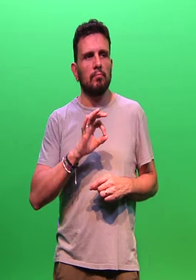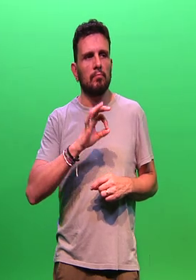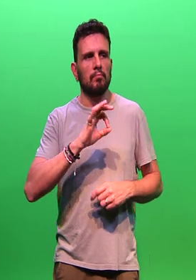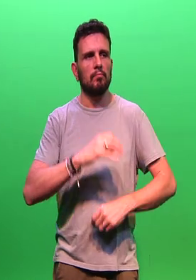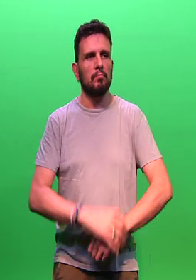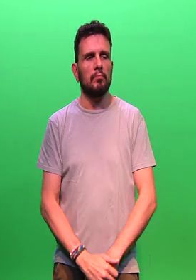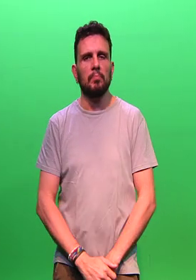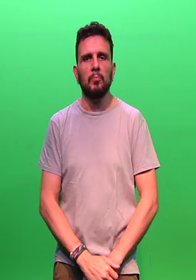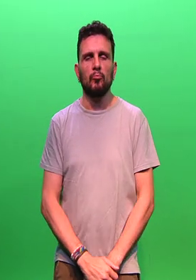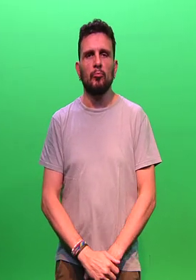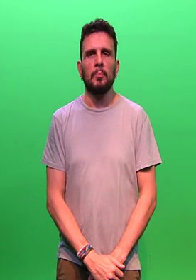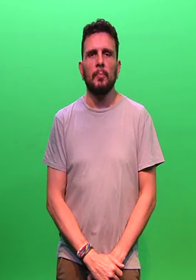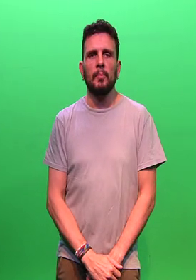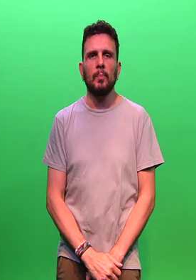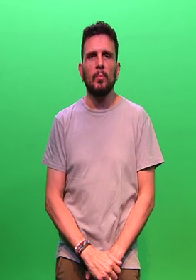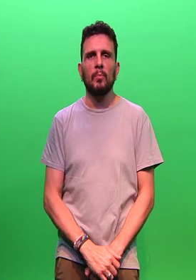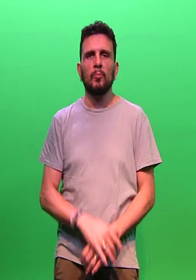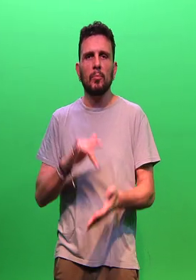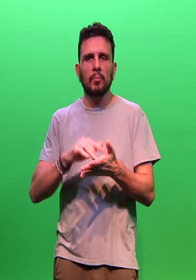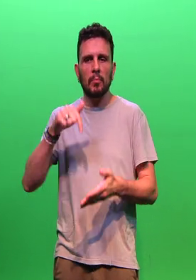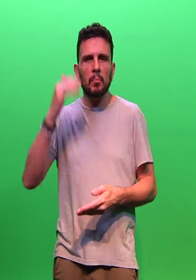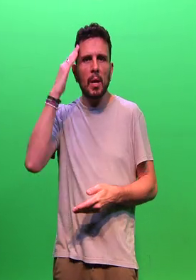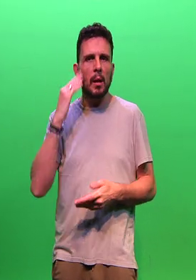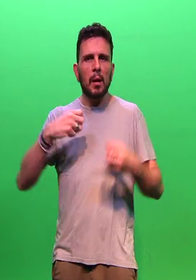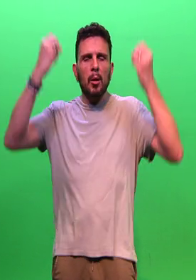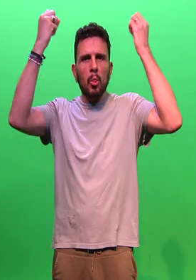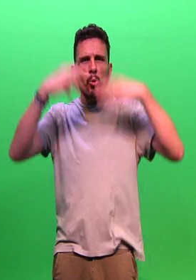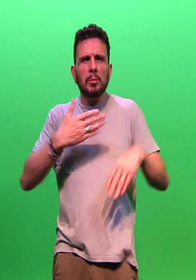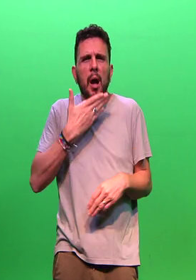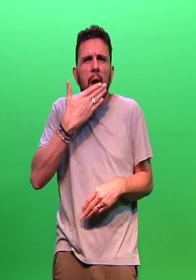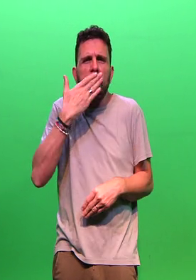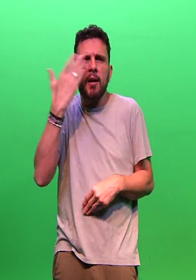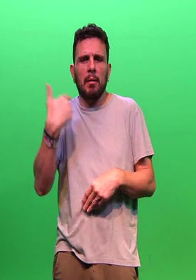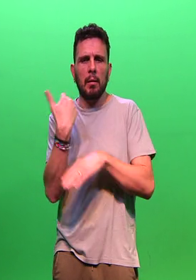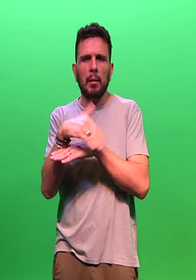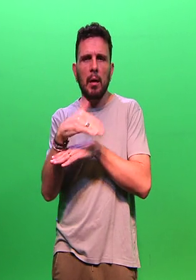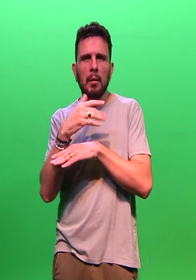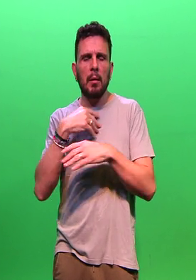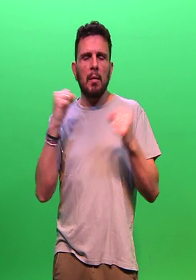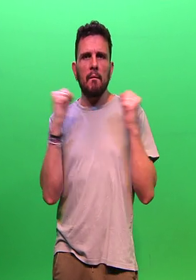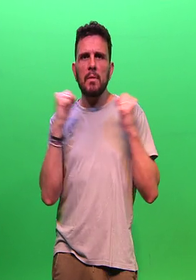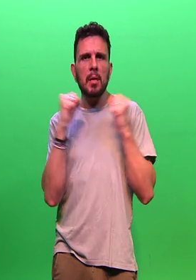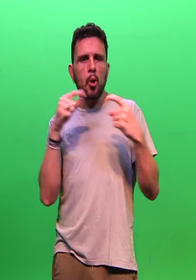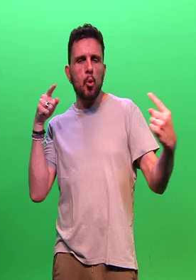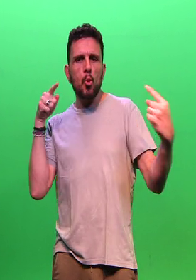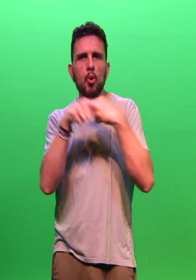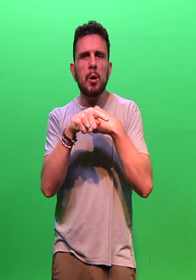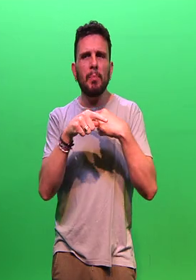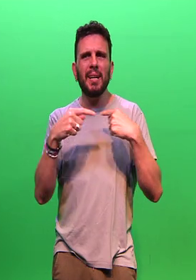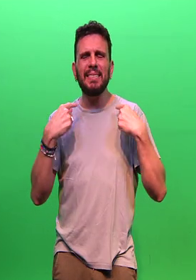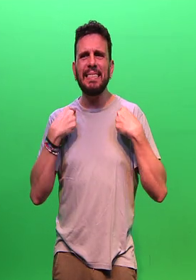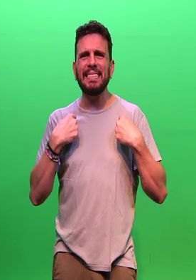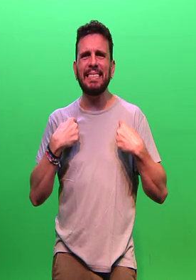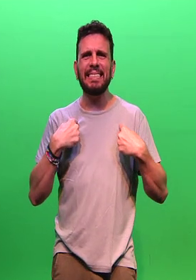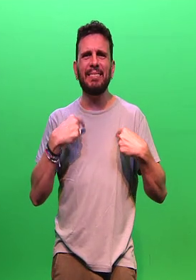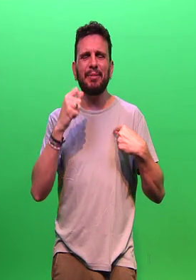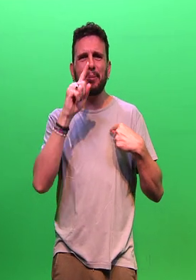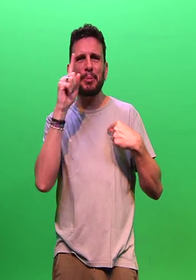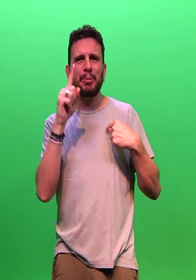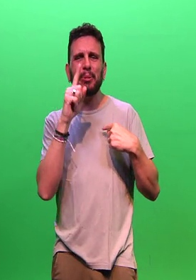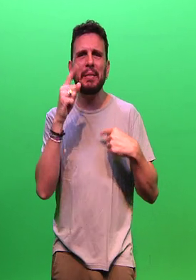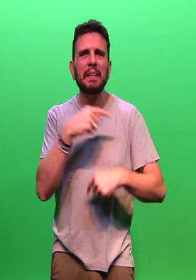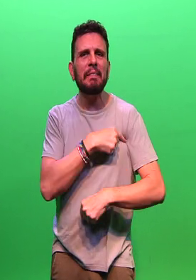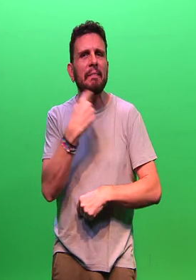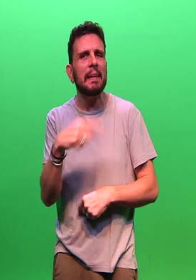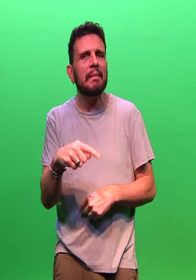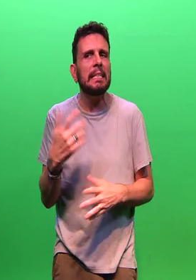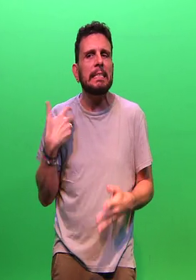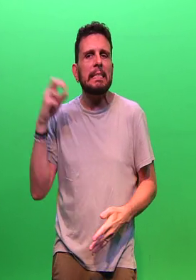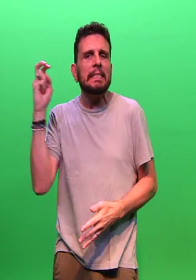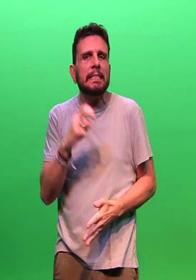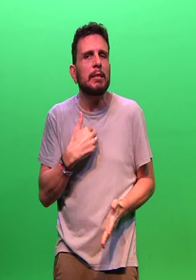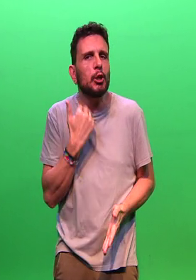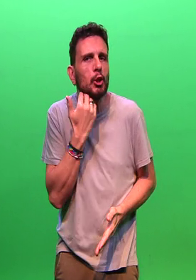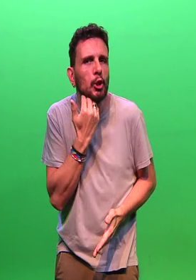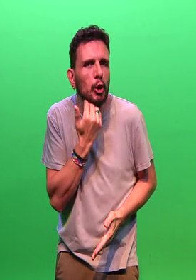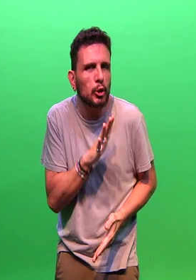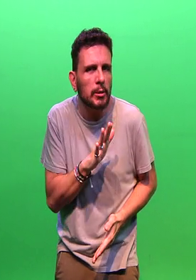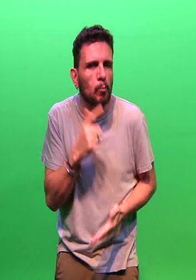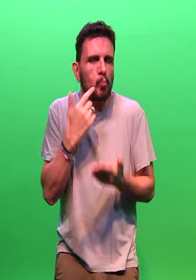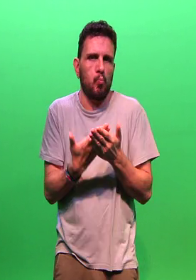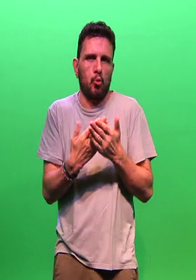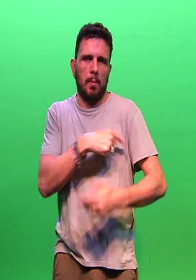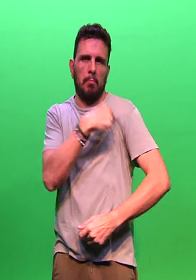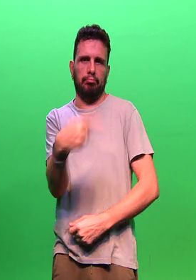Sí, sí, aquest matí m'he dutxat amb aigua calenta i quan he sortit al carrer feia fred, i amb el contrast m'he marejat una mica, he vingut perquè no sé si tinc febre, vull que em mirin la febre.